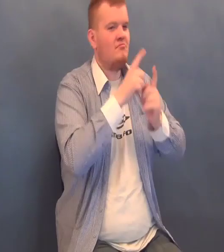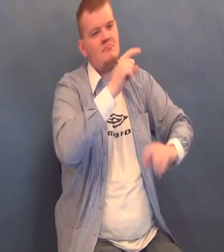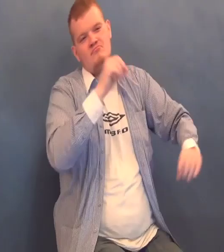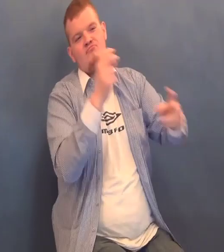Spokojnie.